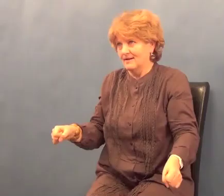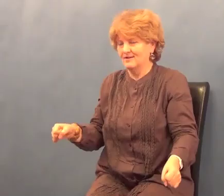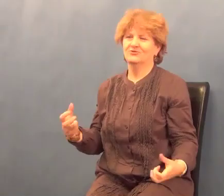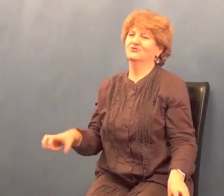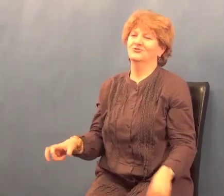Ta druga Myszka bała się.